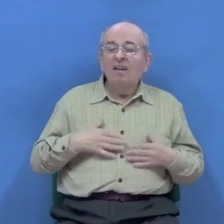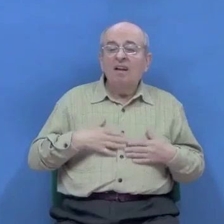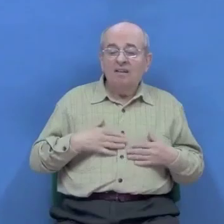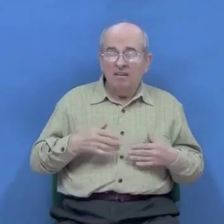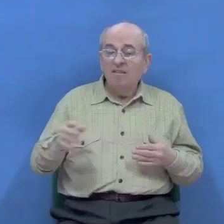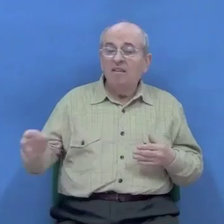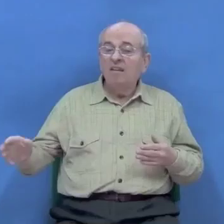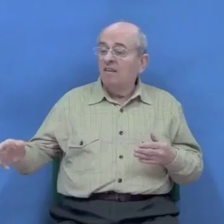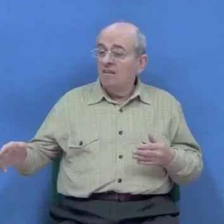Myć się,